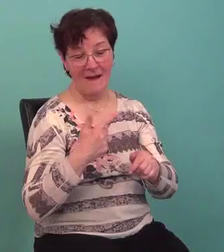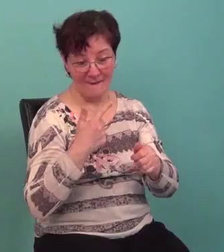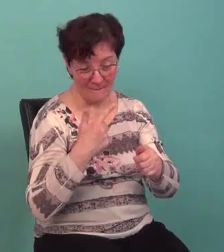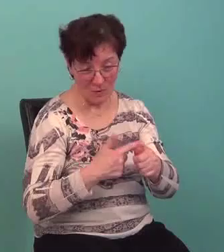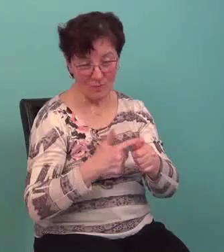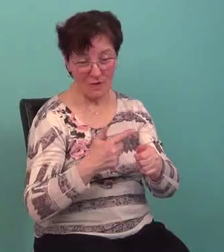Ósma trzydzieści.